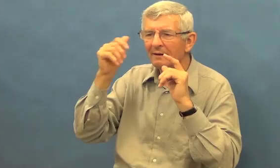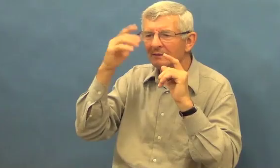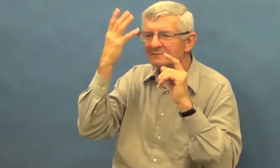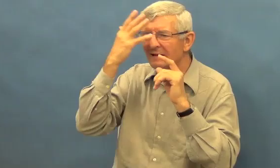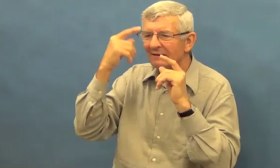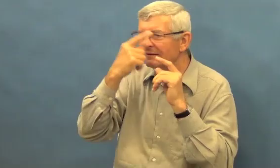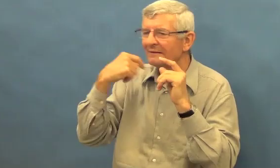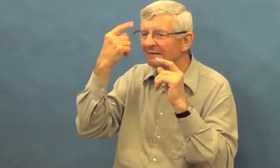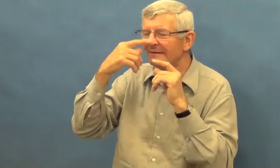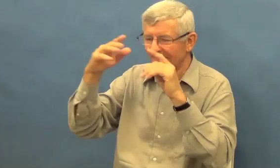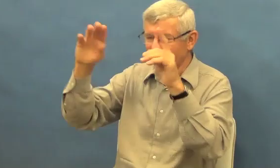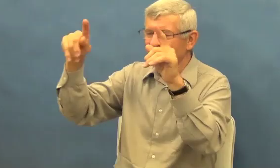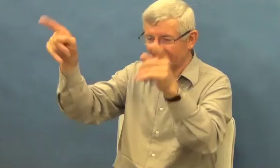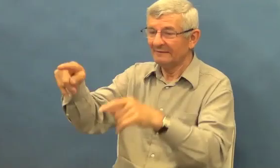Czarna twarz, Myszka Miki.